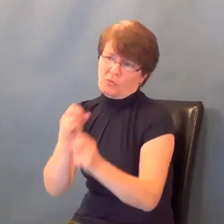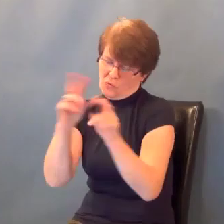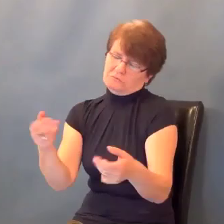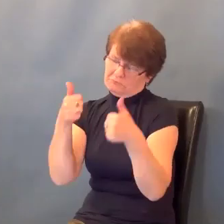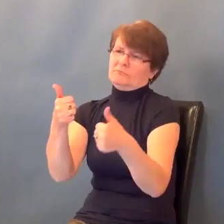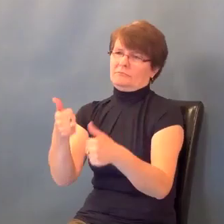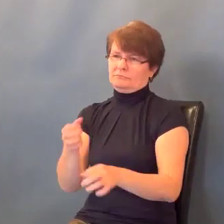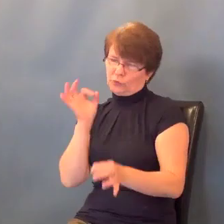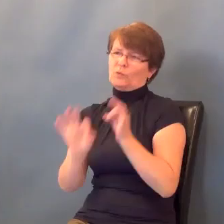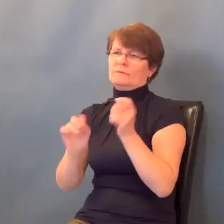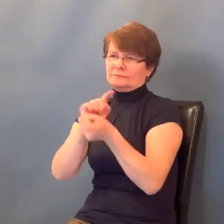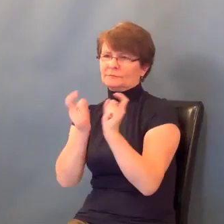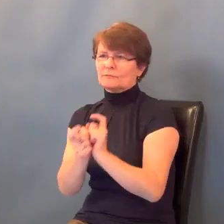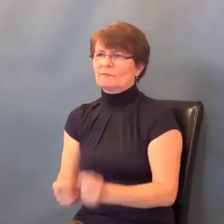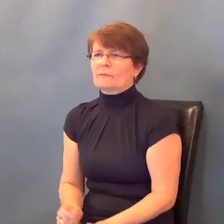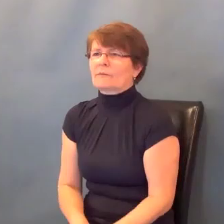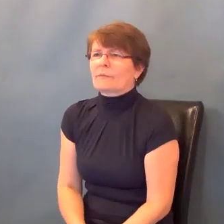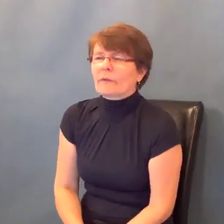Oczywiście, super jesteśmy umówieni.